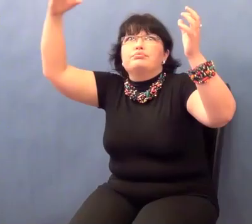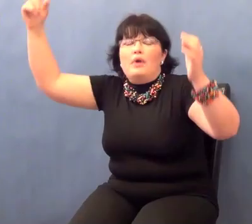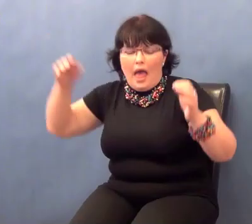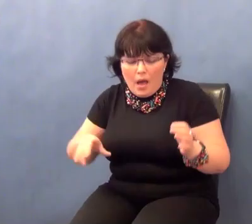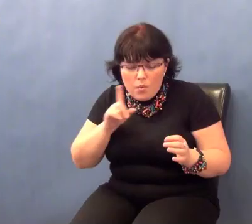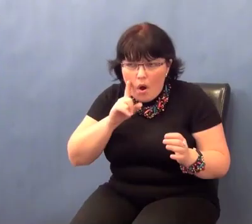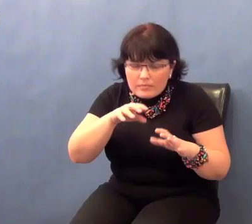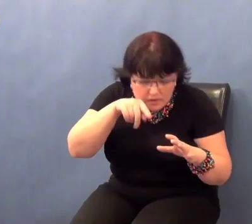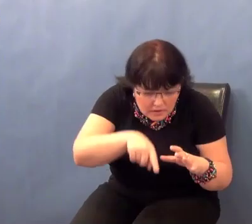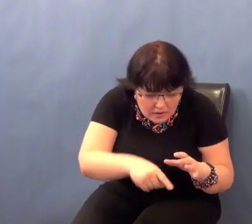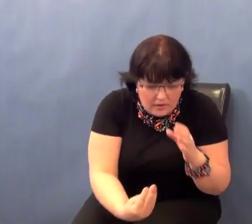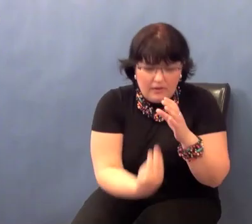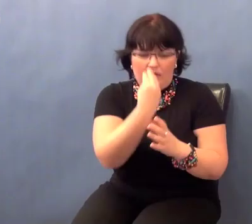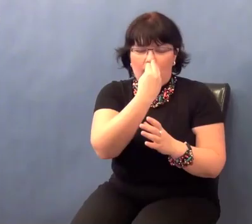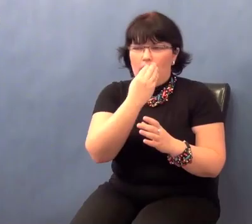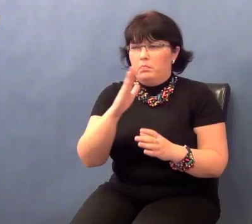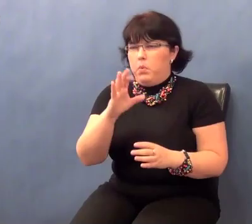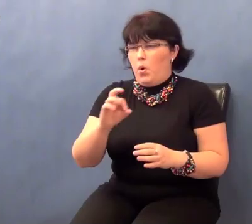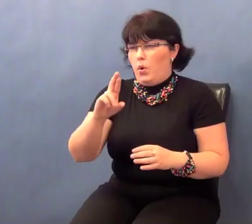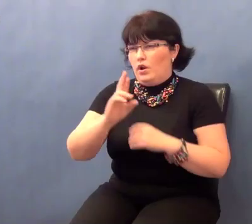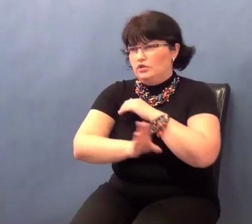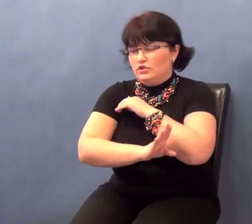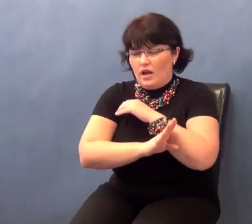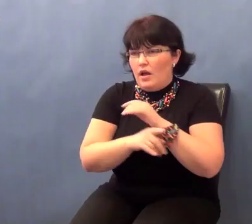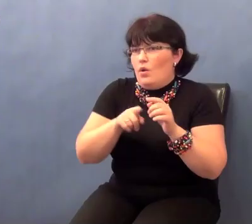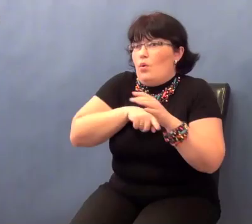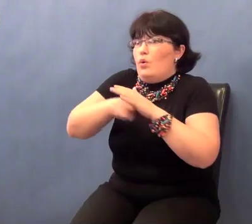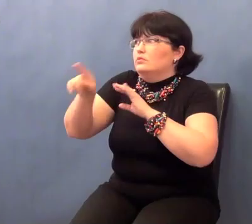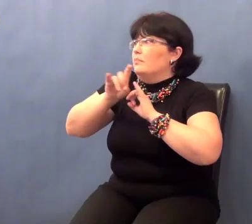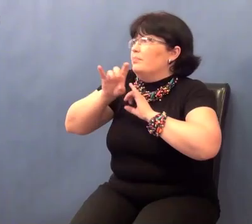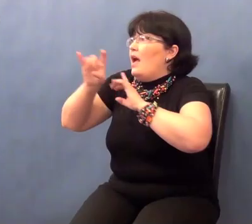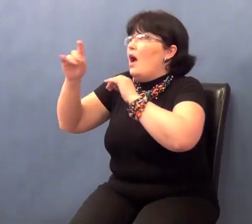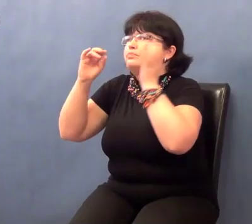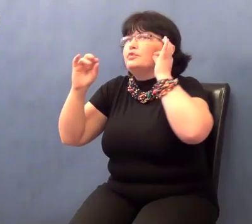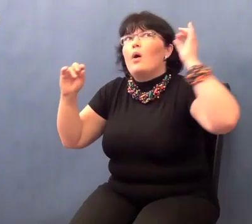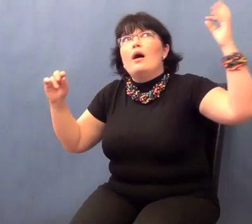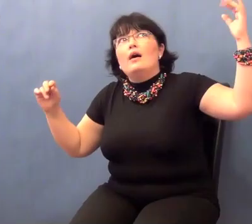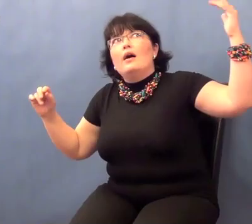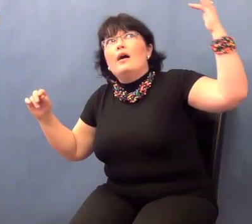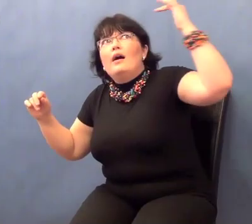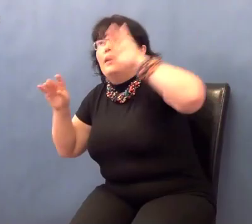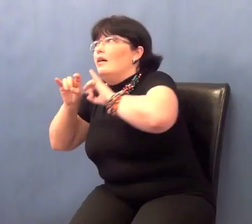Chłopiec zobaczył że bóbr wyskoczył z ukrycia i zaczął uciekać a za nim goniły go pszczoły.